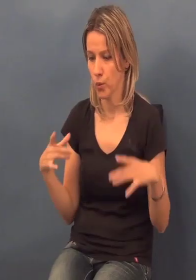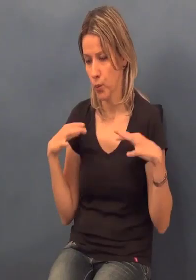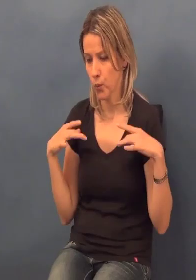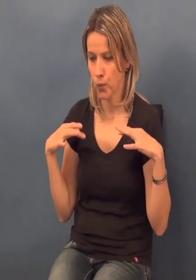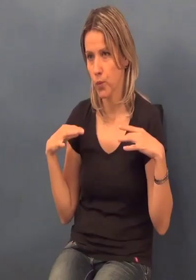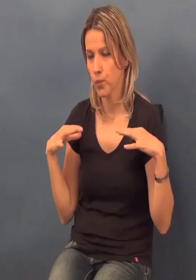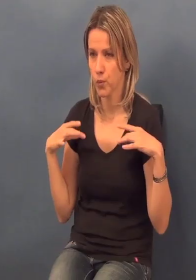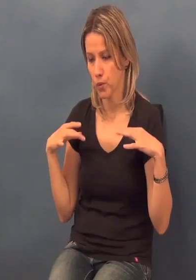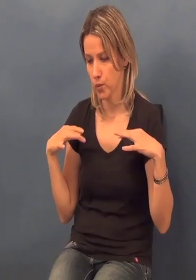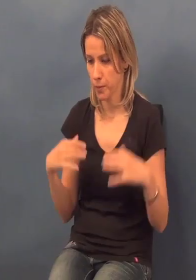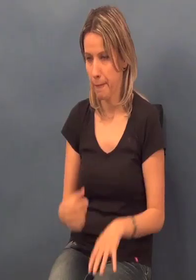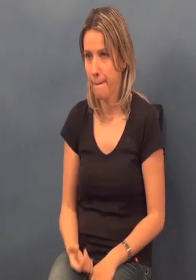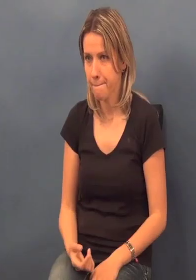Wolne.